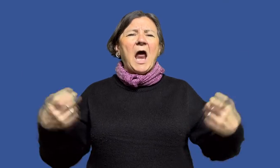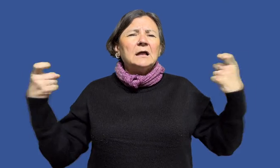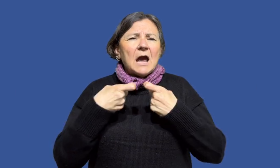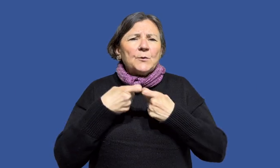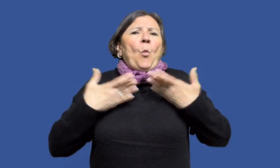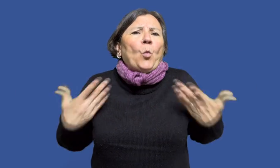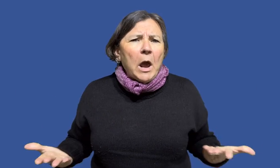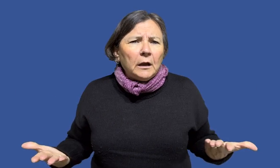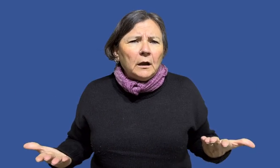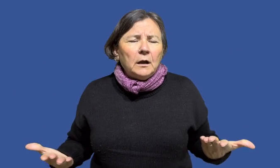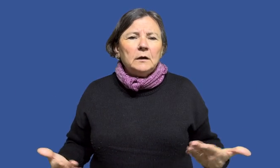Quina al·lèrgia tens?